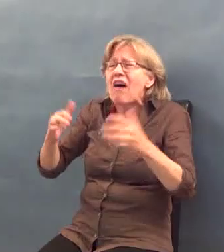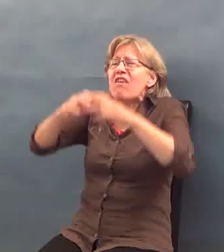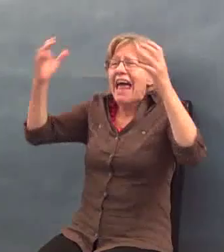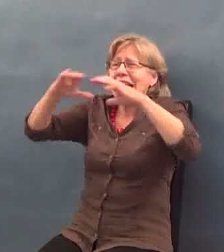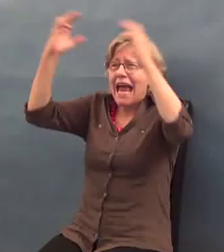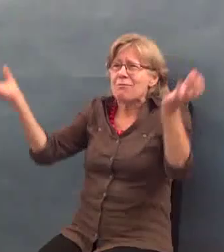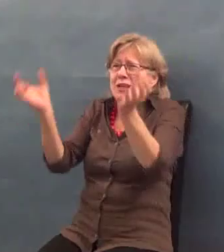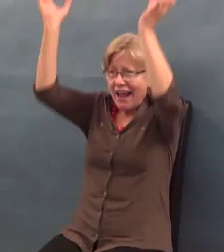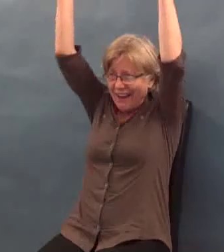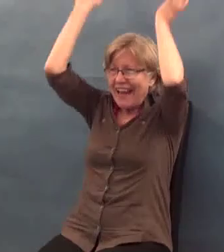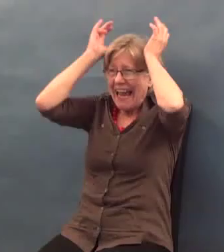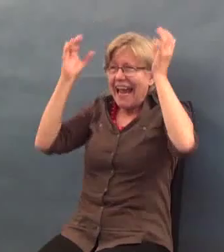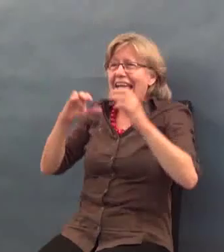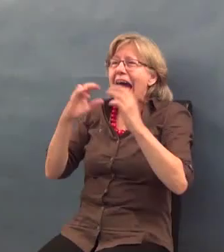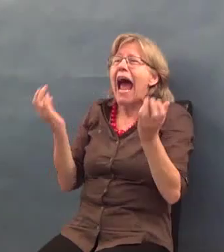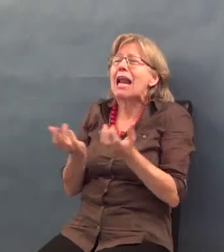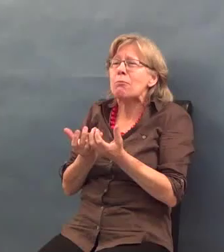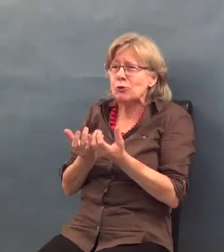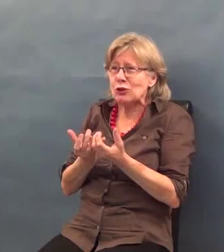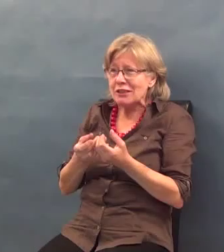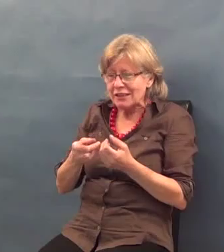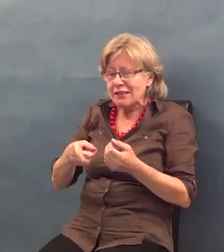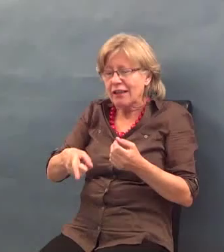Wolała większy arbuz.